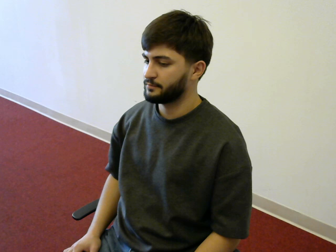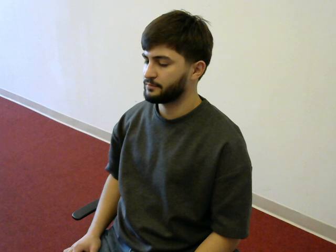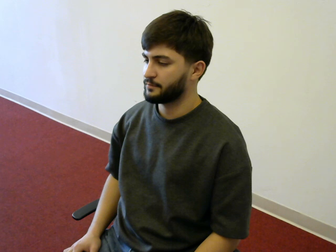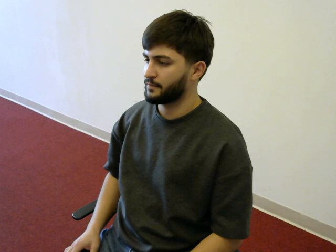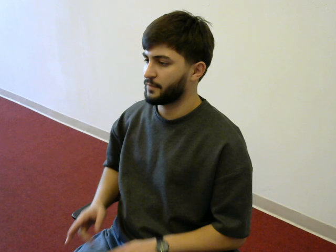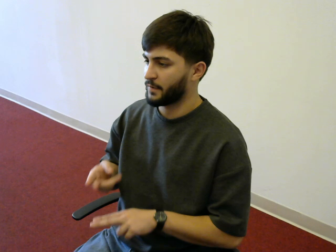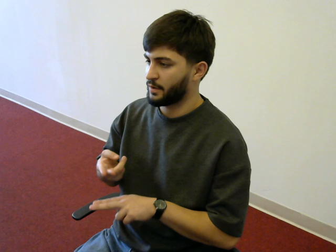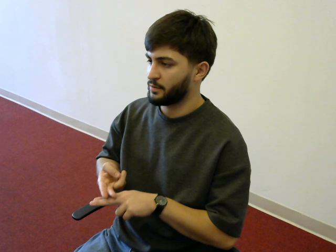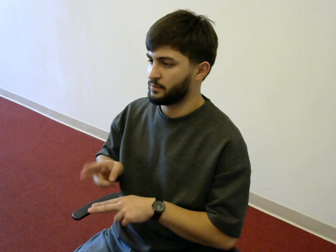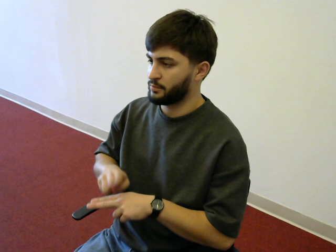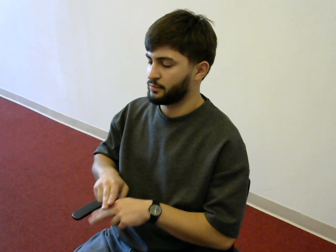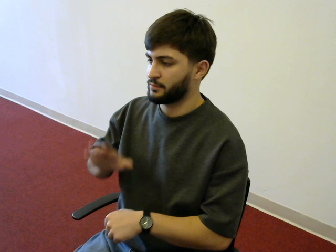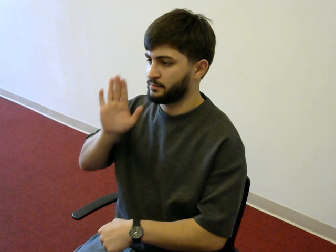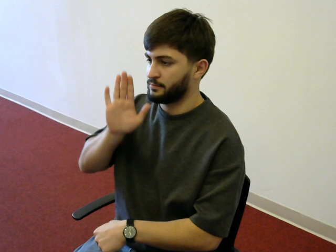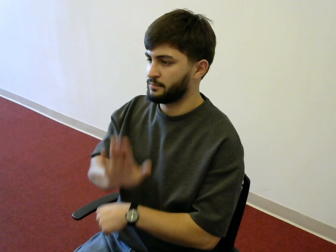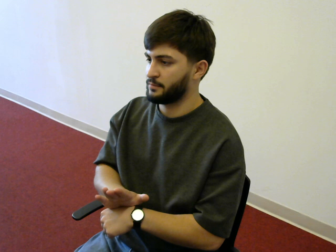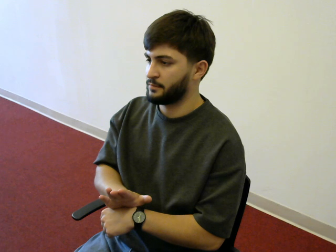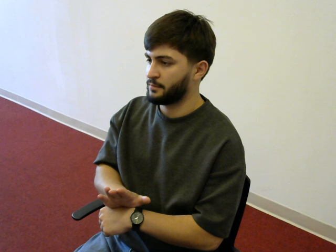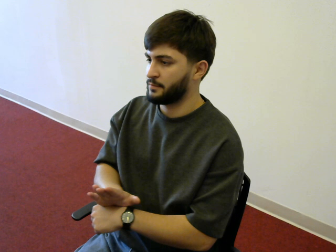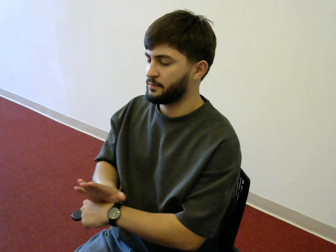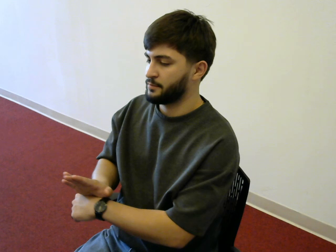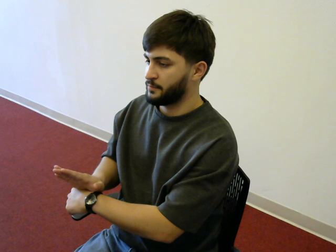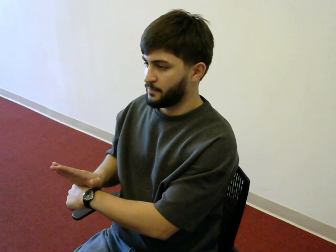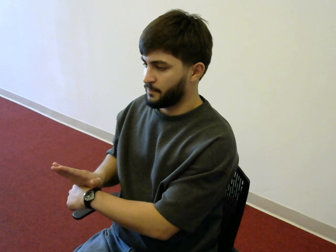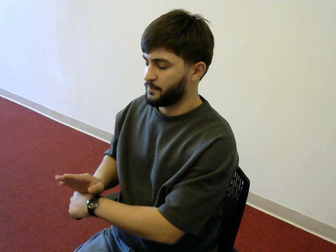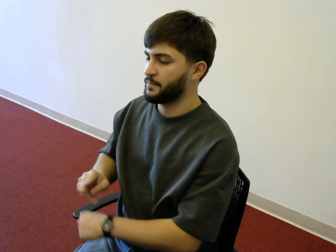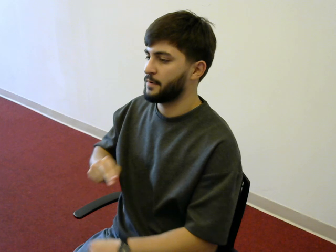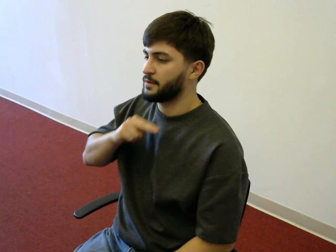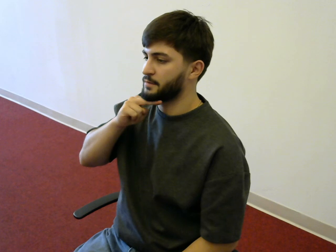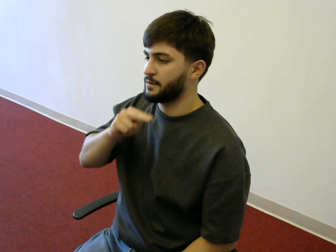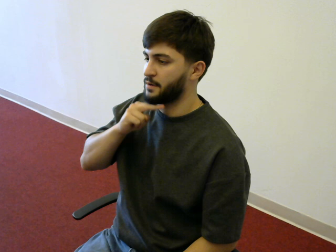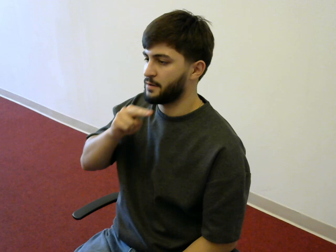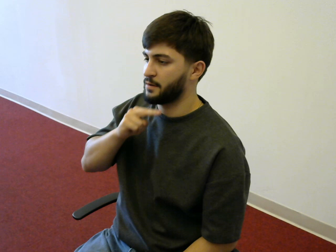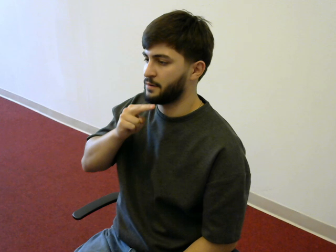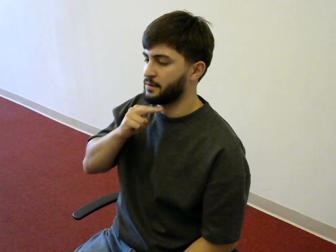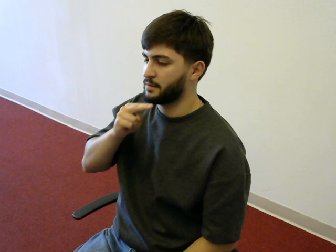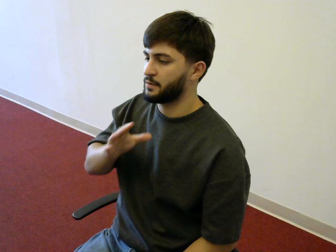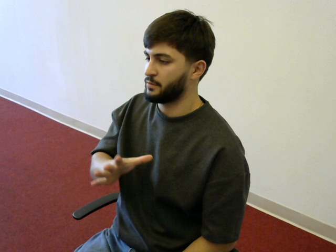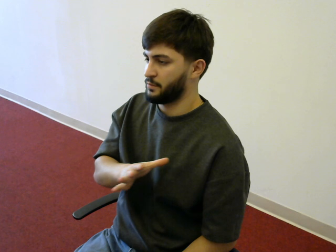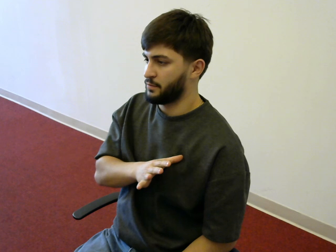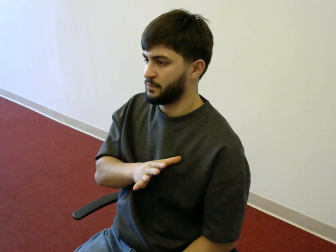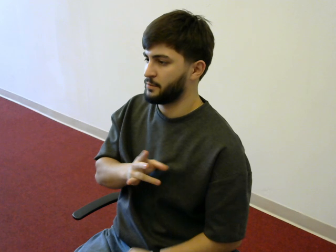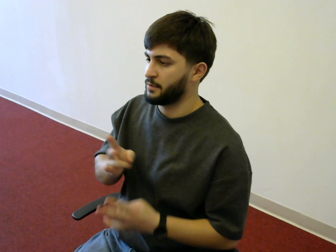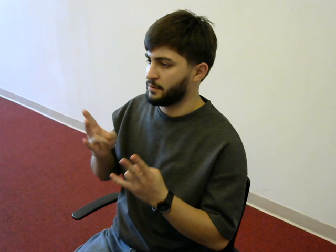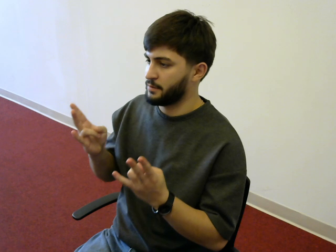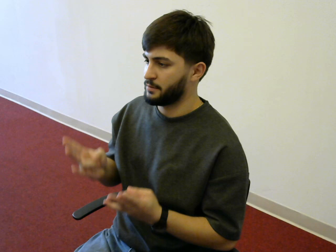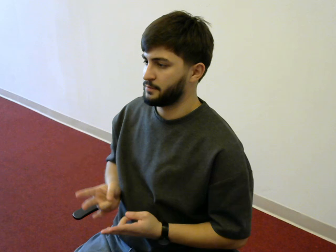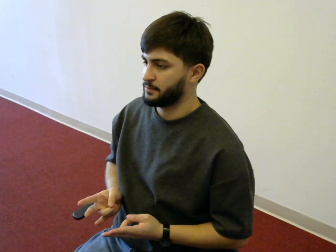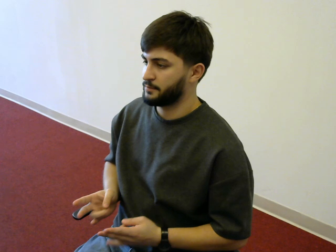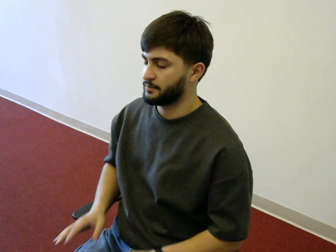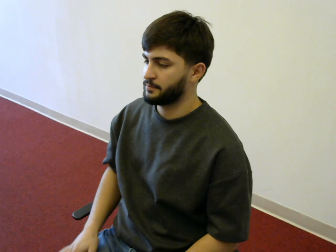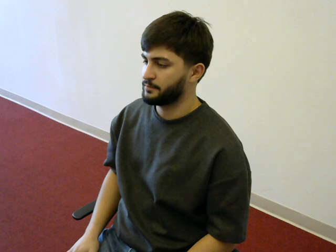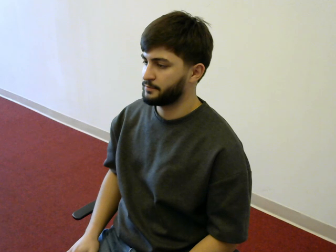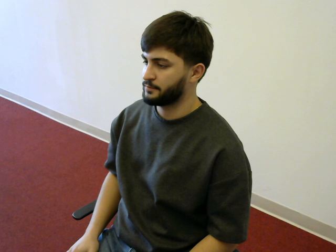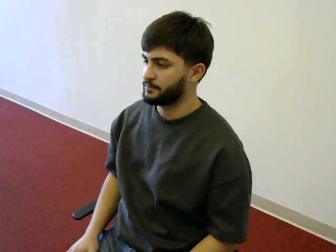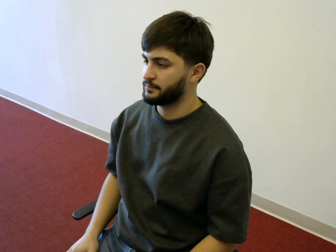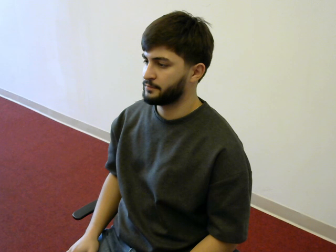Bu tapşırıqlarda diqqətli olmaq lazımdır